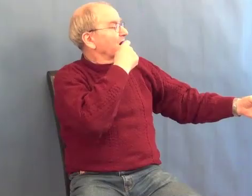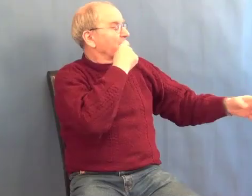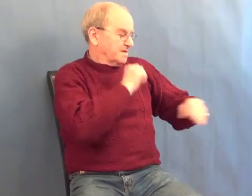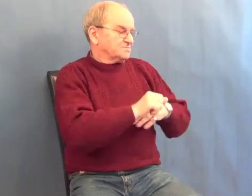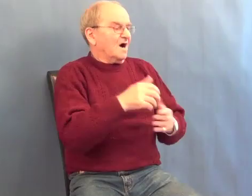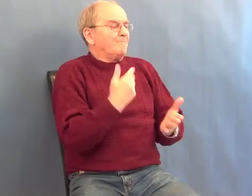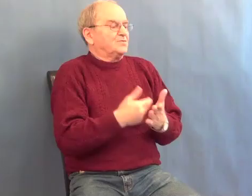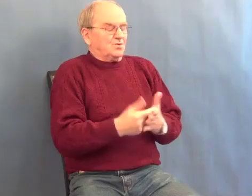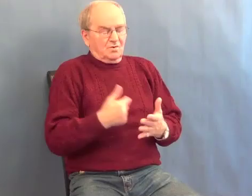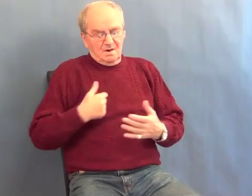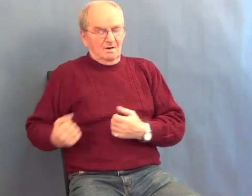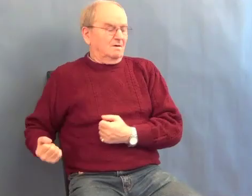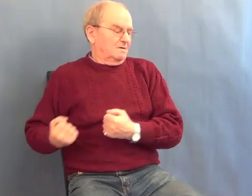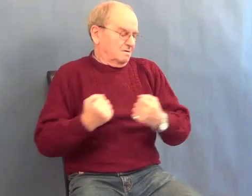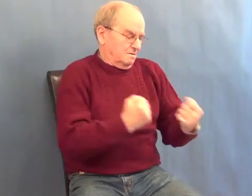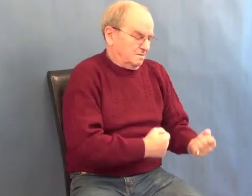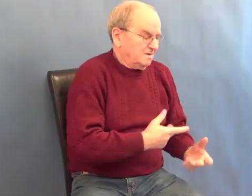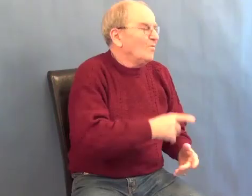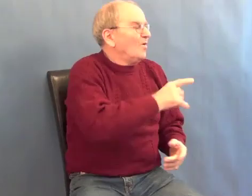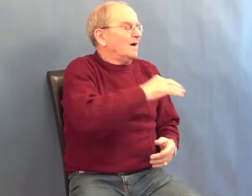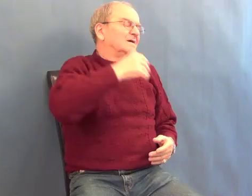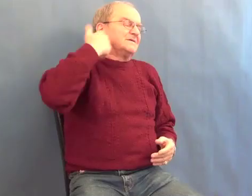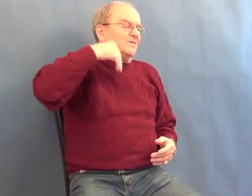Jest jedzenie, więc po co przynosić swoje?